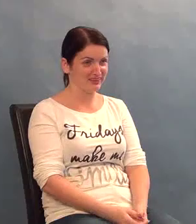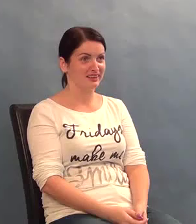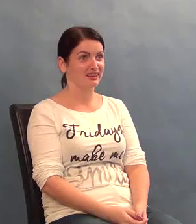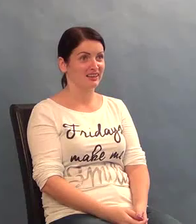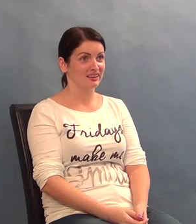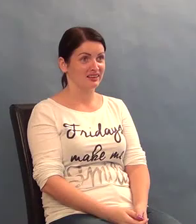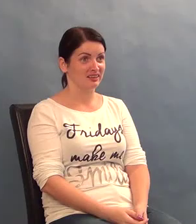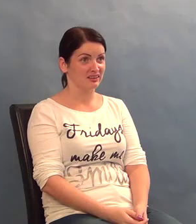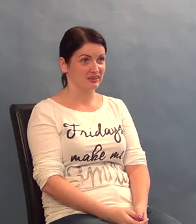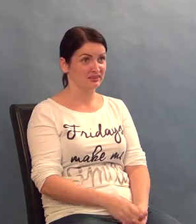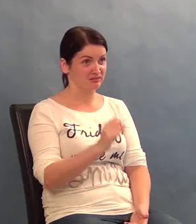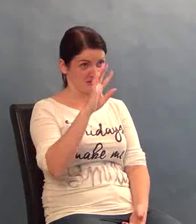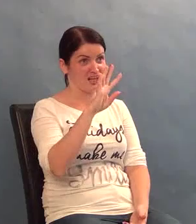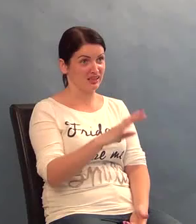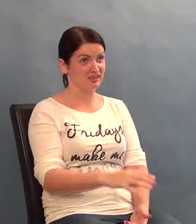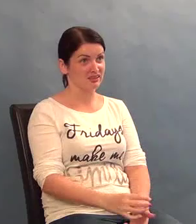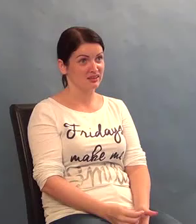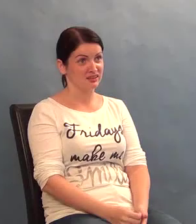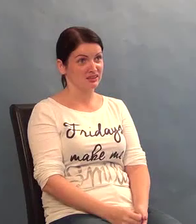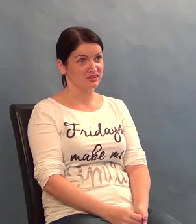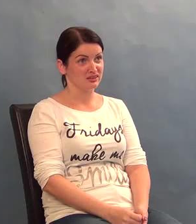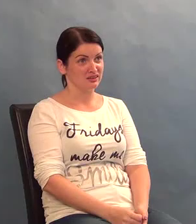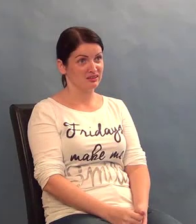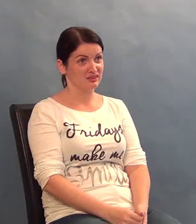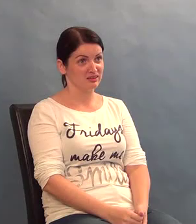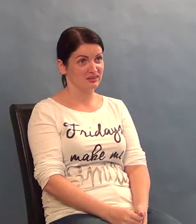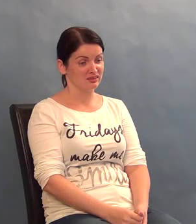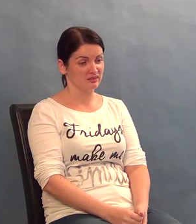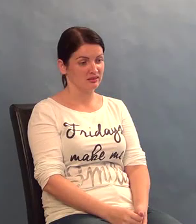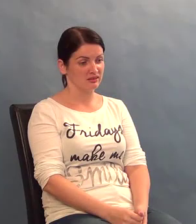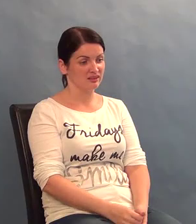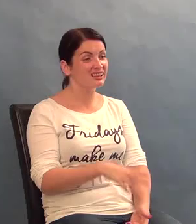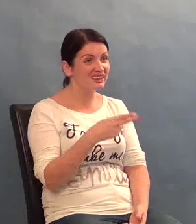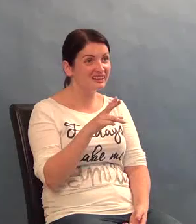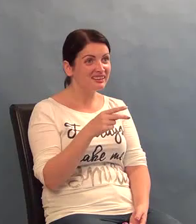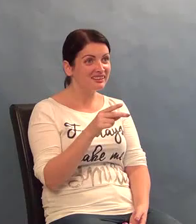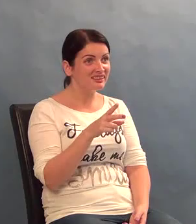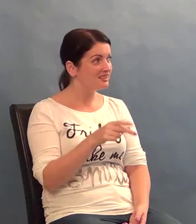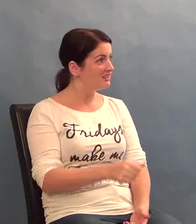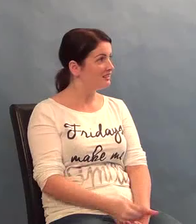Jesteś wolna szesnastego lutego rano?